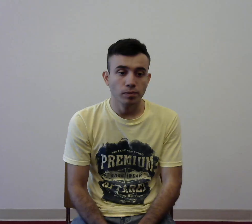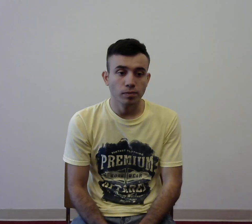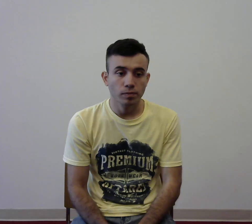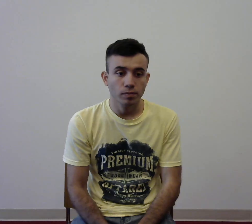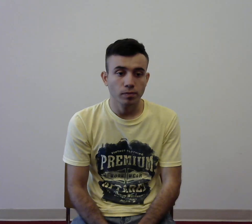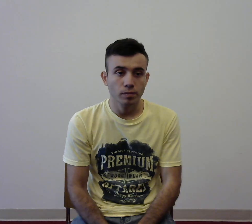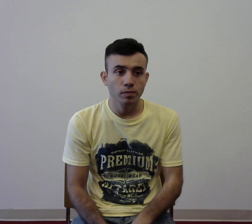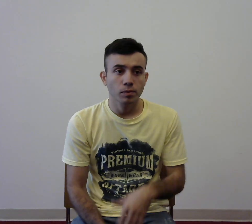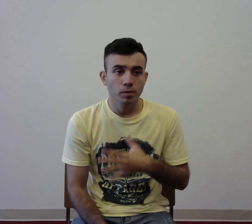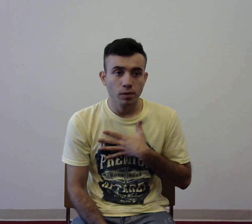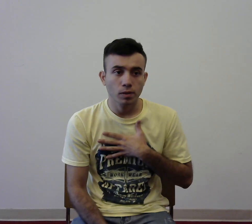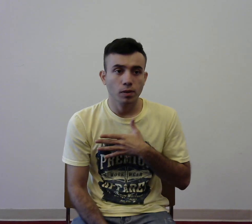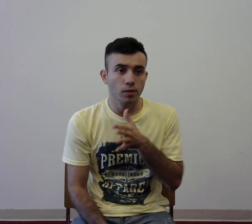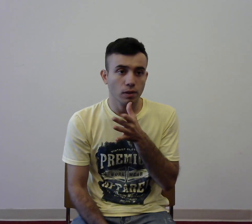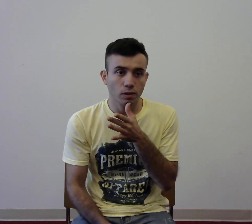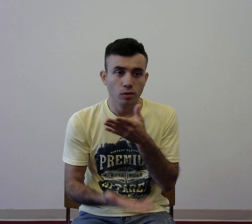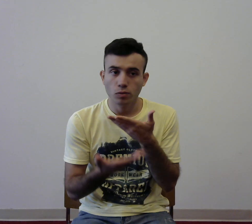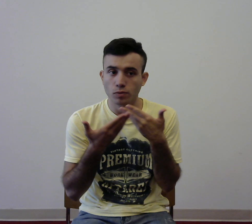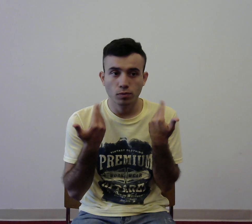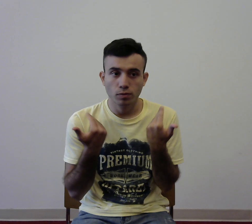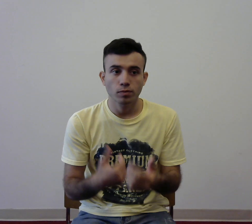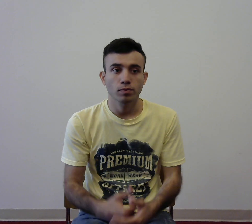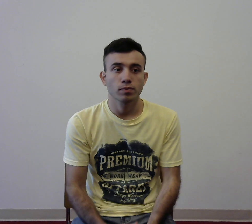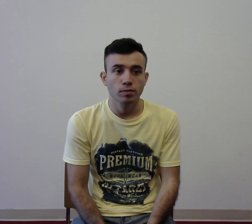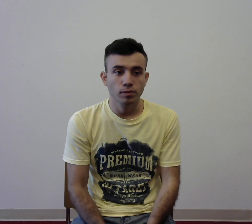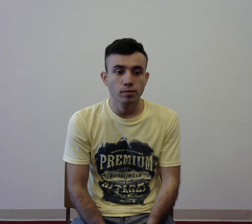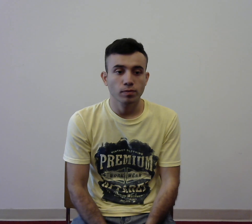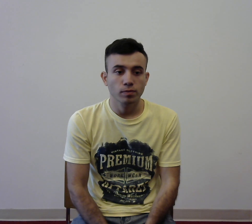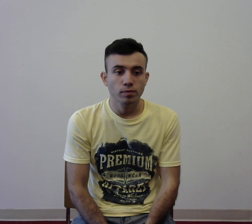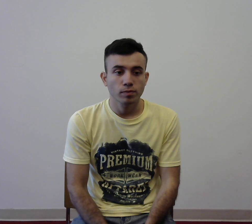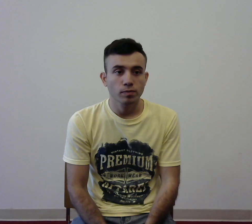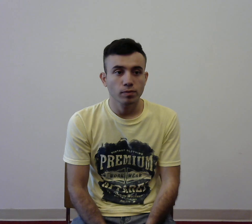Mənim vaxtım yoxdur